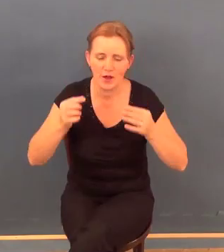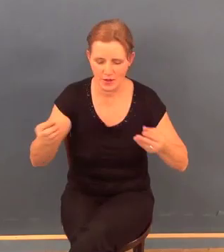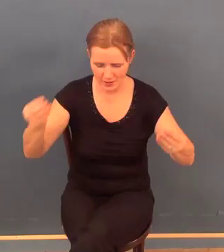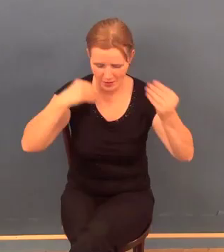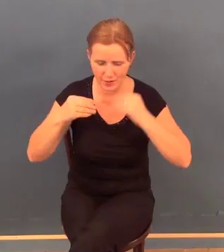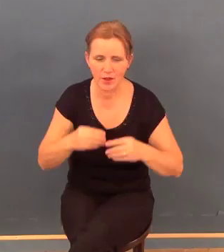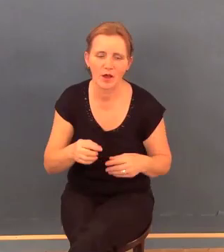Kot się przebiera.